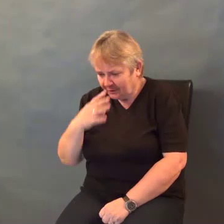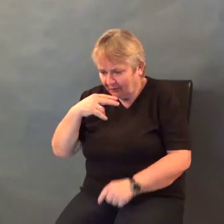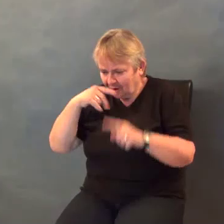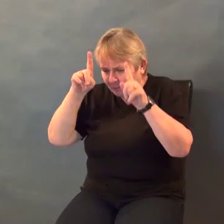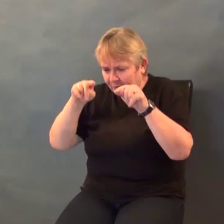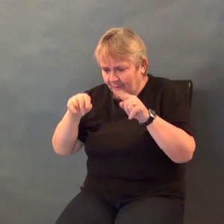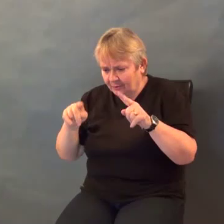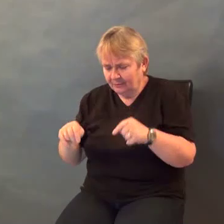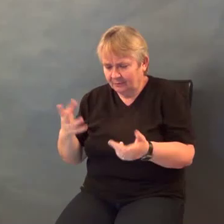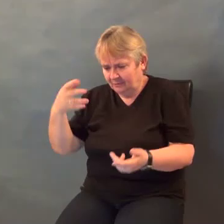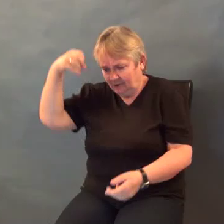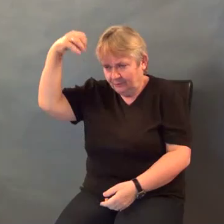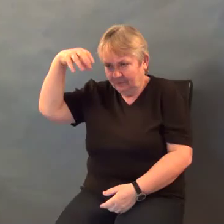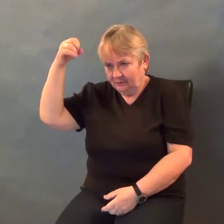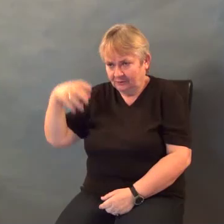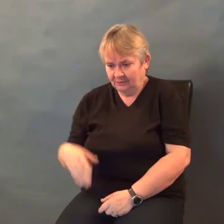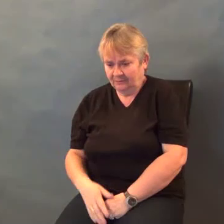Widzę, że woda kapie, to pewnie prysznic.